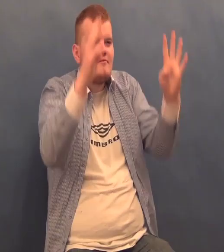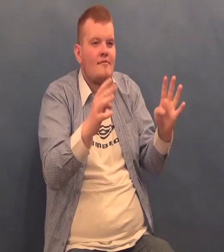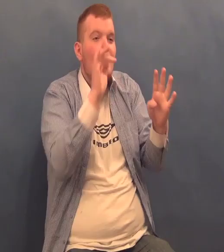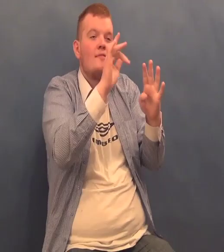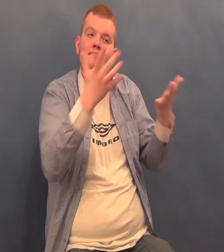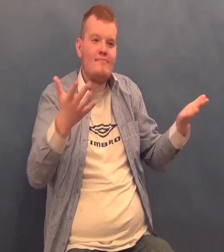A co jest w środku?